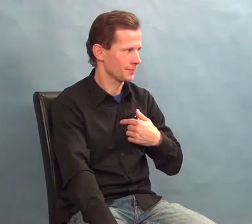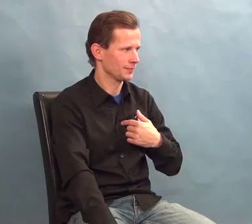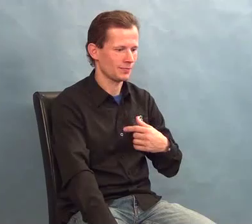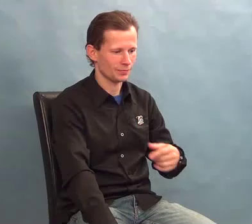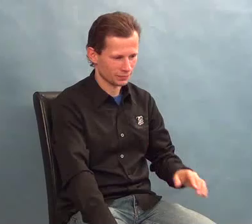Teraz ja.